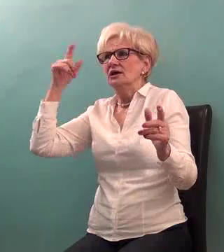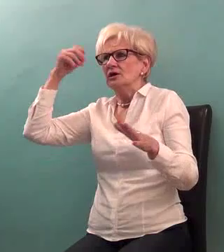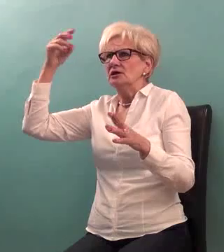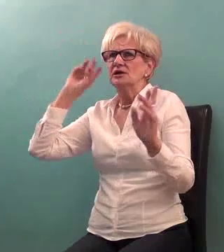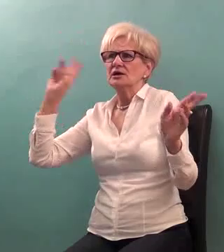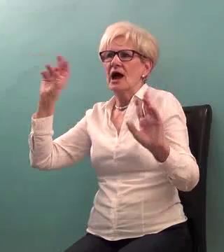Dźwięk alarmu.